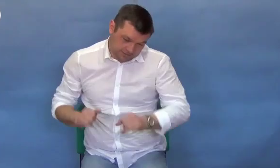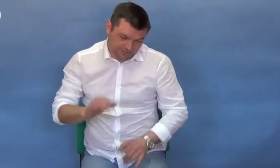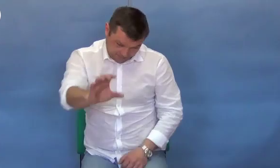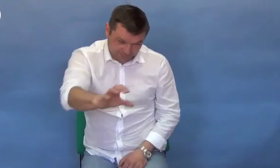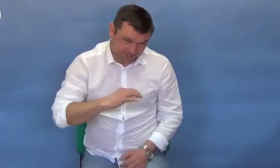Twoje i moje.